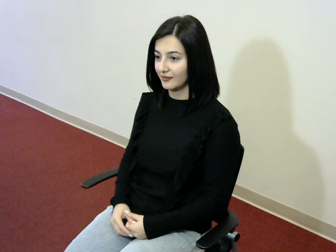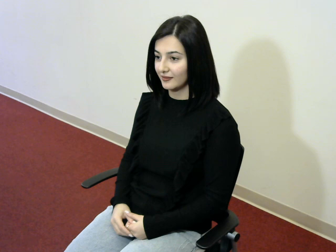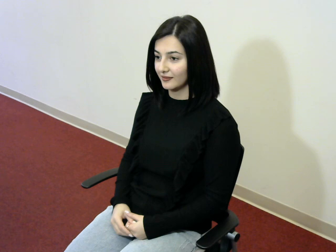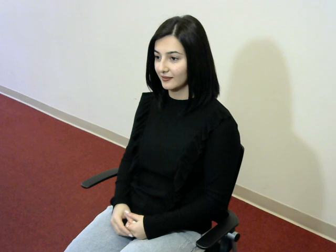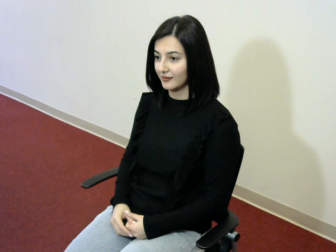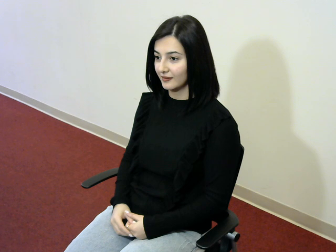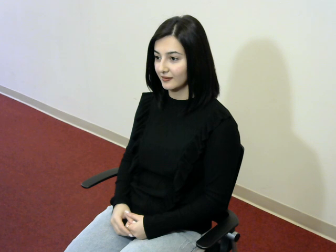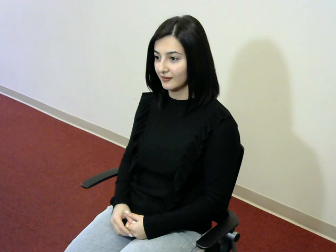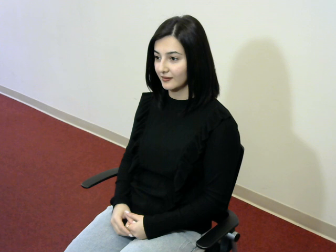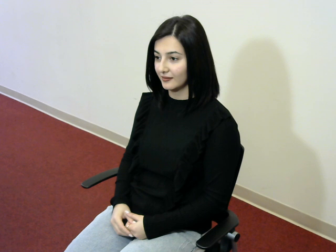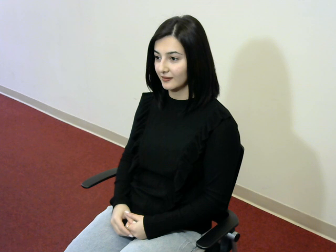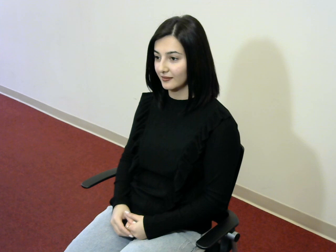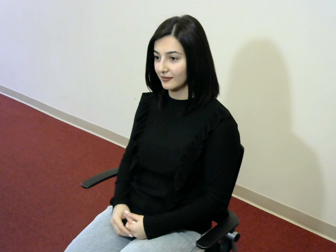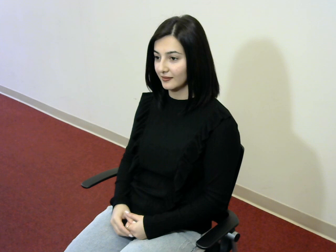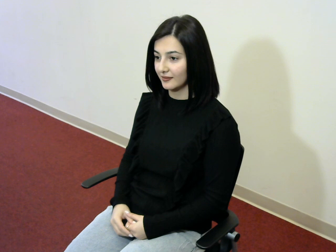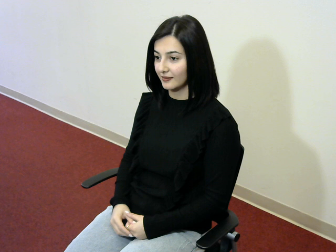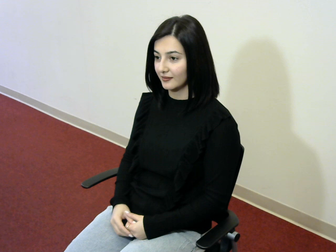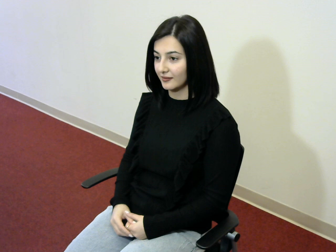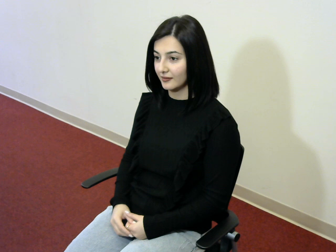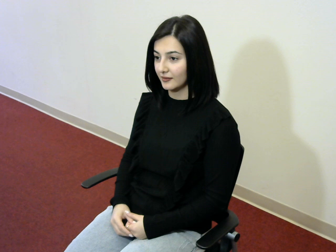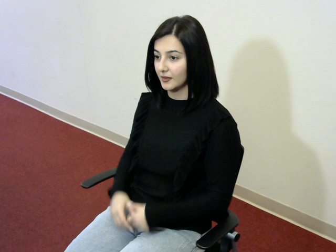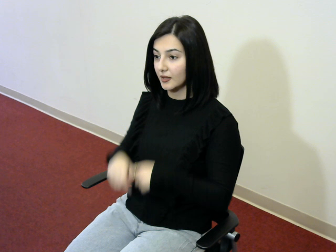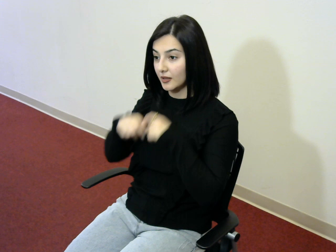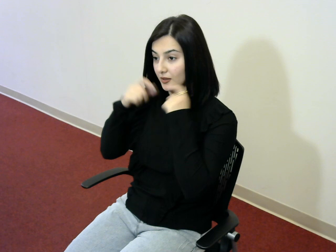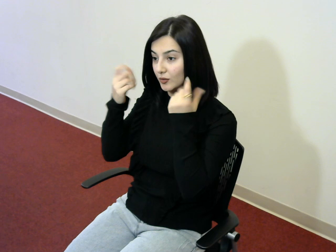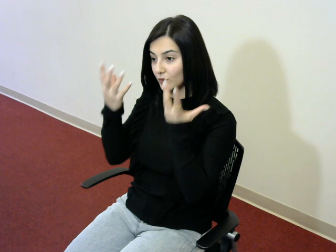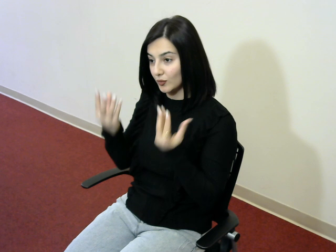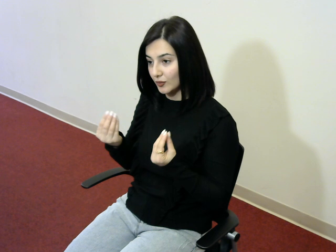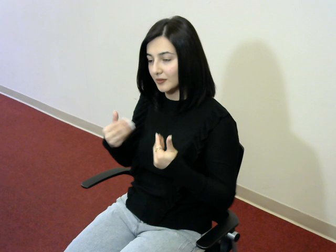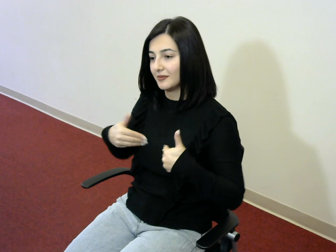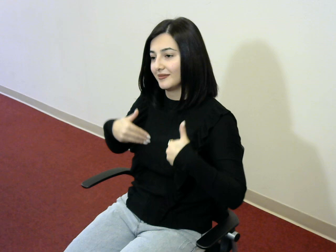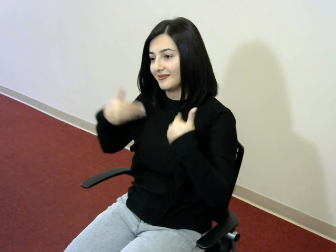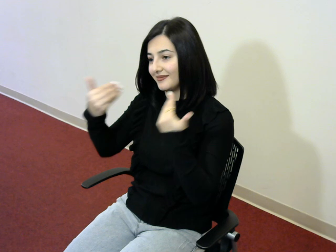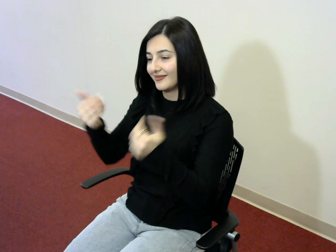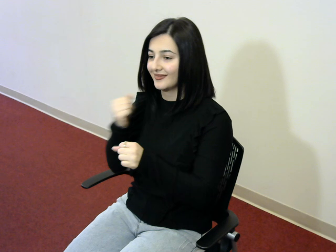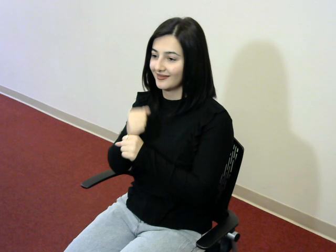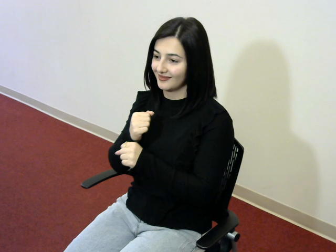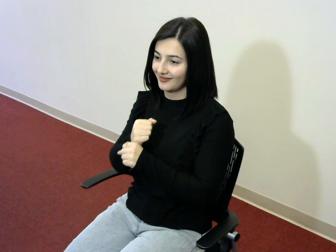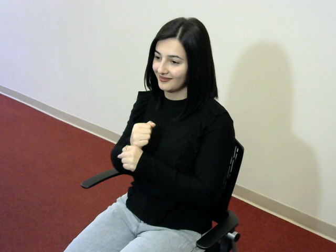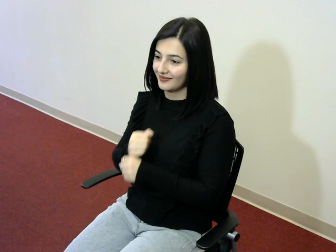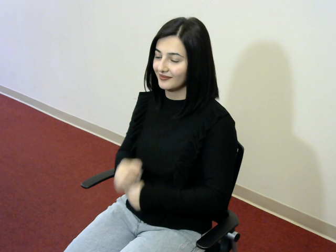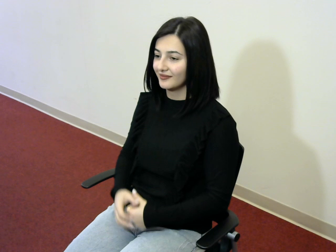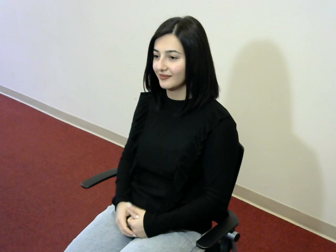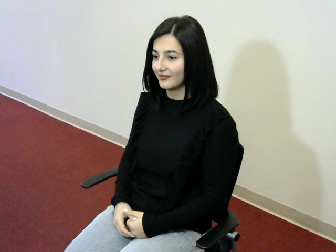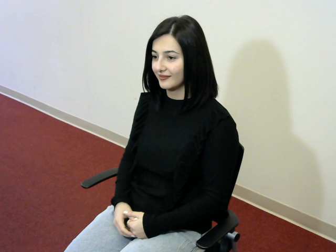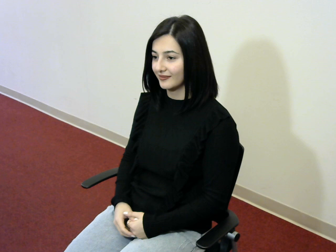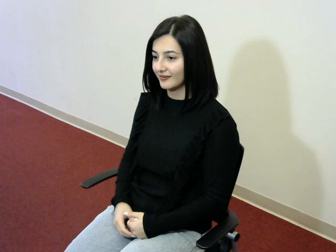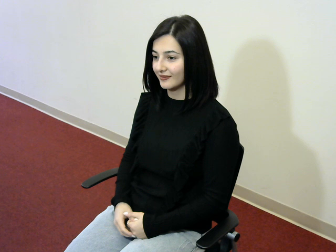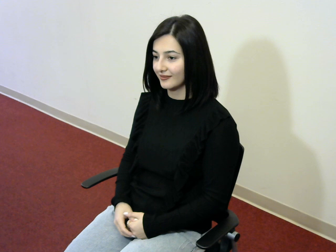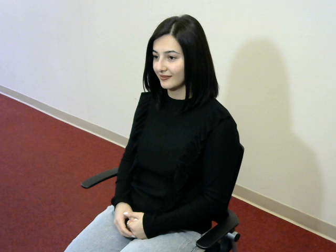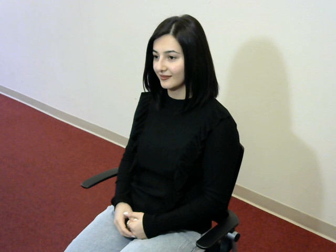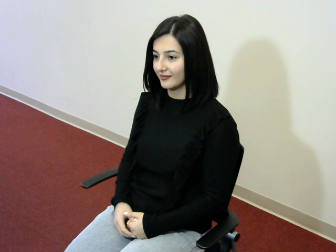Ad gününü təbrik edirəm